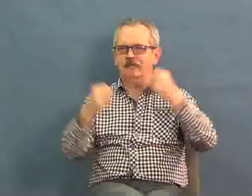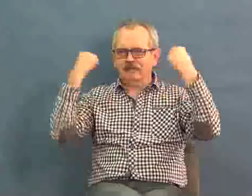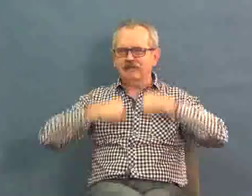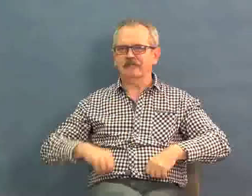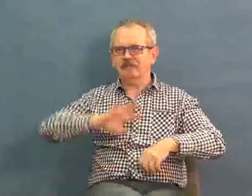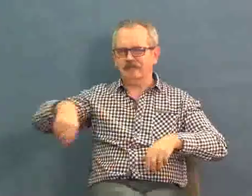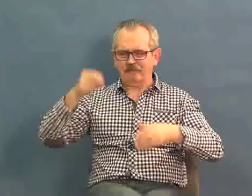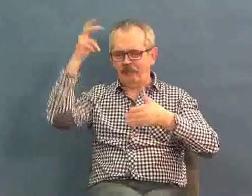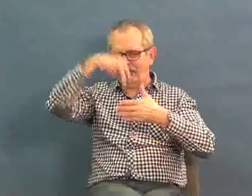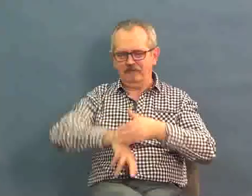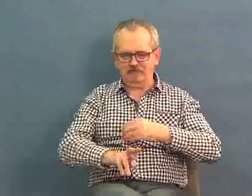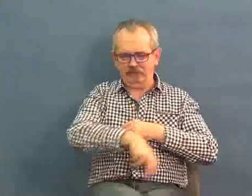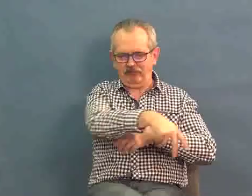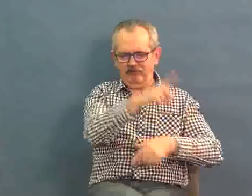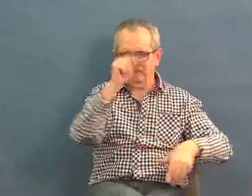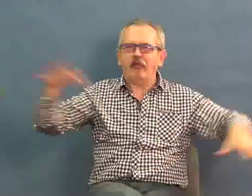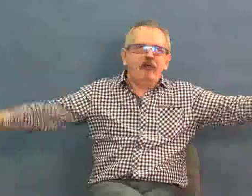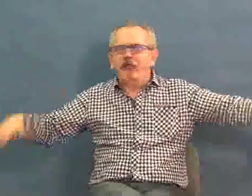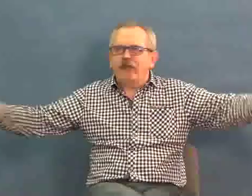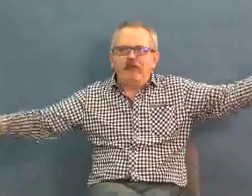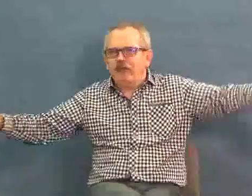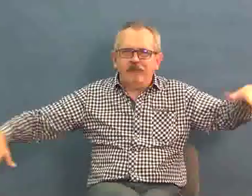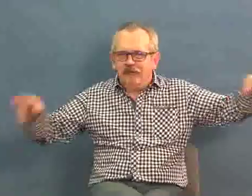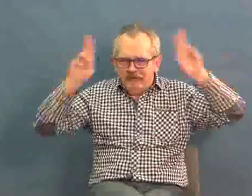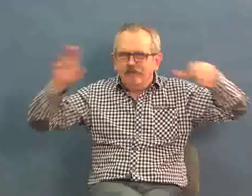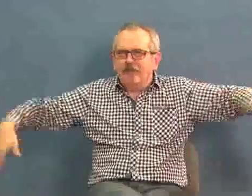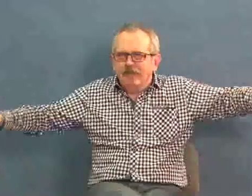Zając ukradł, wskoczył w ubranie i skakał dalej.